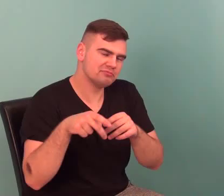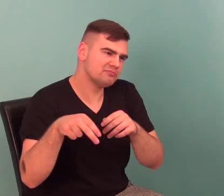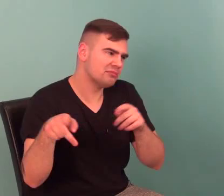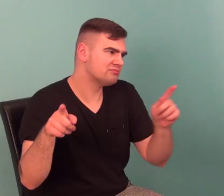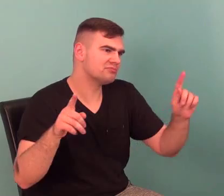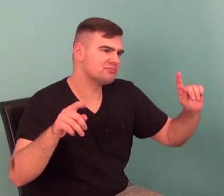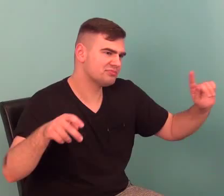Chłopiec z rowerem i trzej chłopcy rozchodzą się.